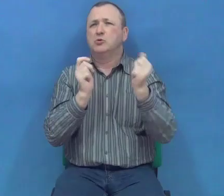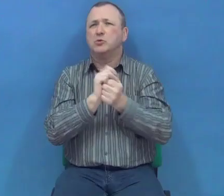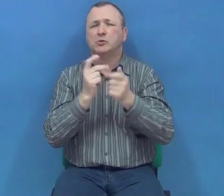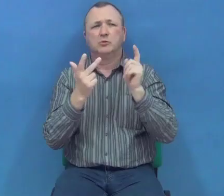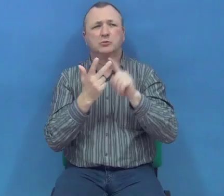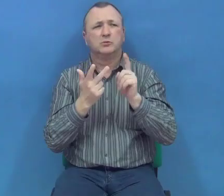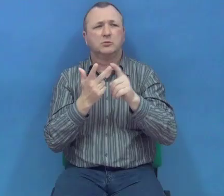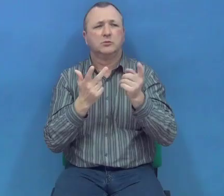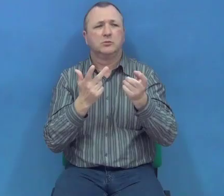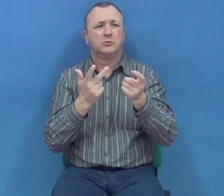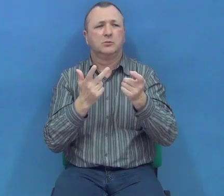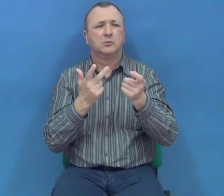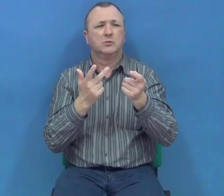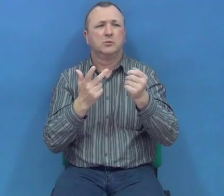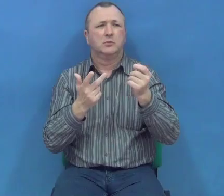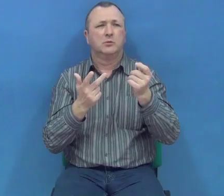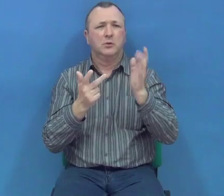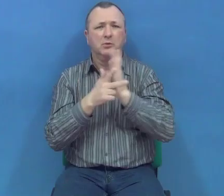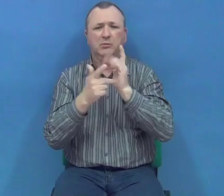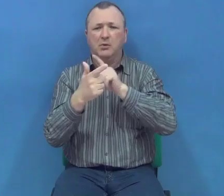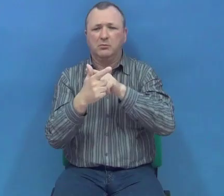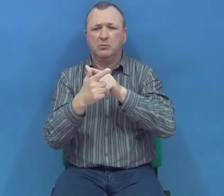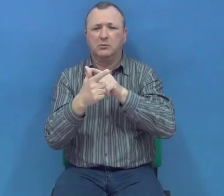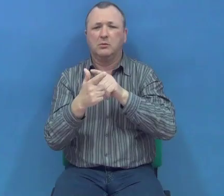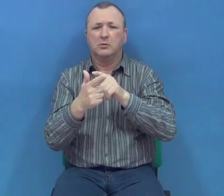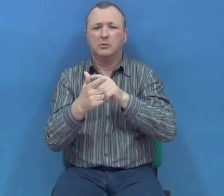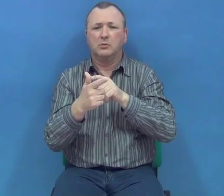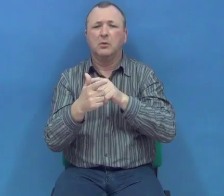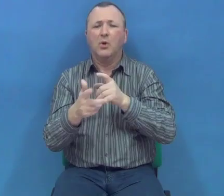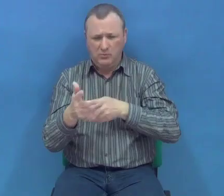Albo po trzecie... tylko dwa.